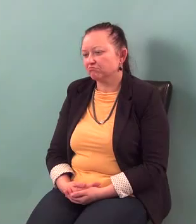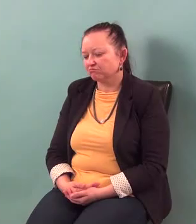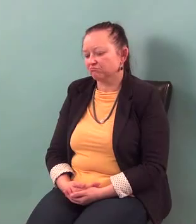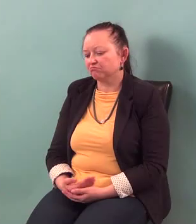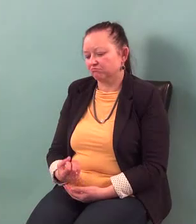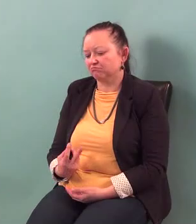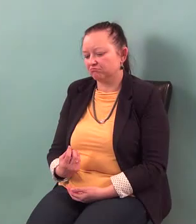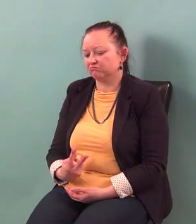Tak, tak, tak.